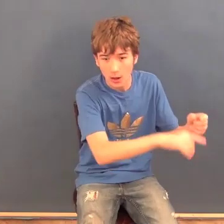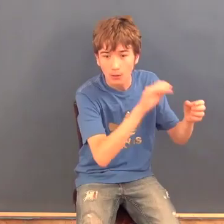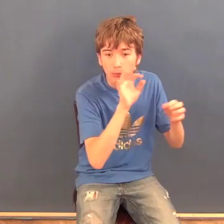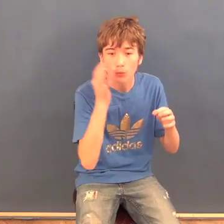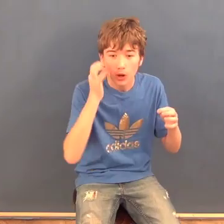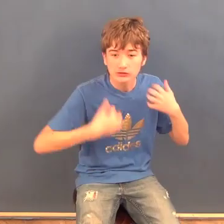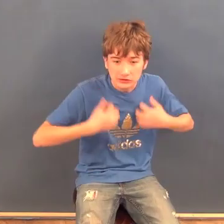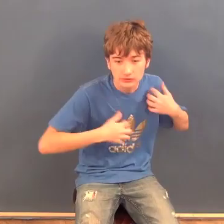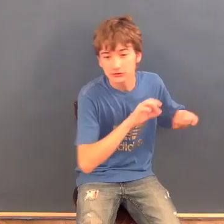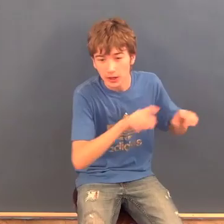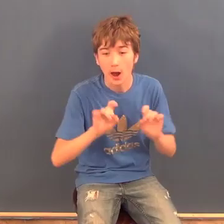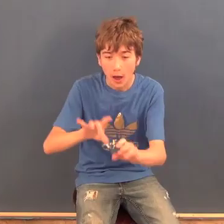Złe osy gonią uciekającego psa.